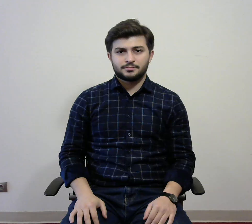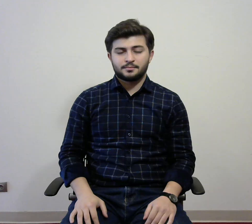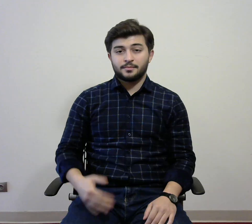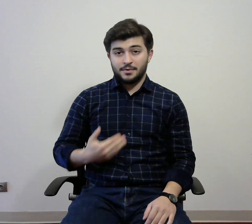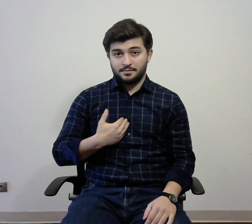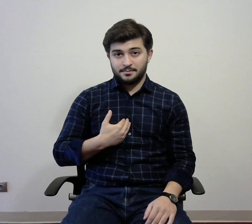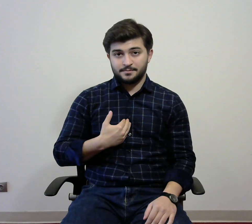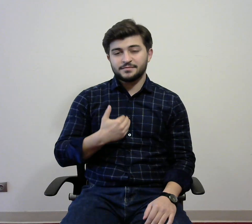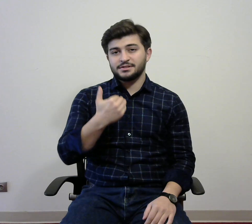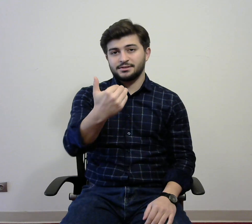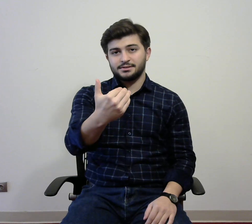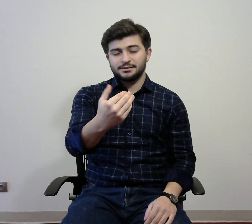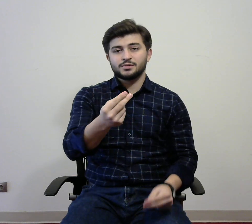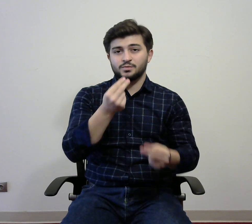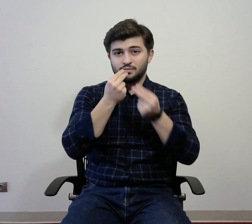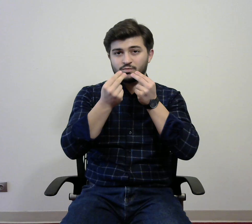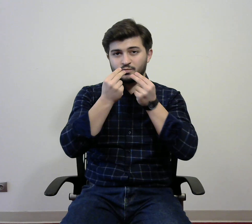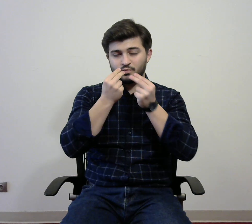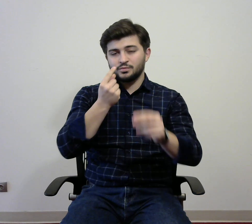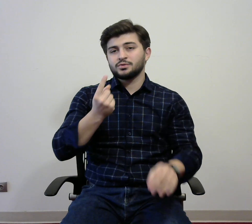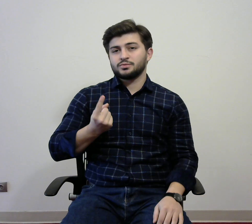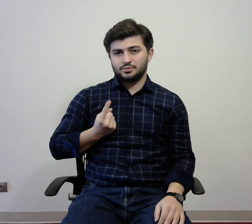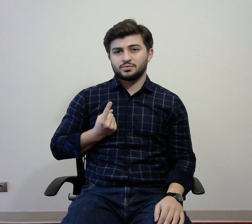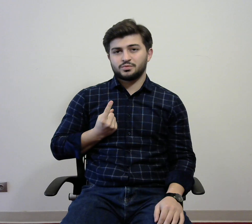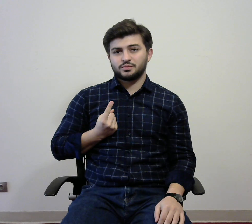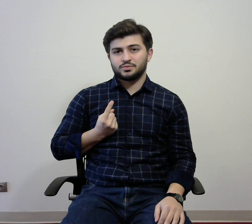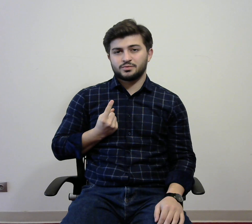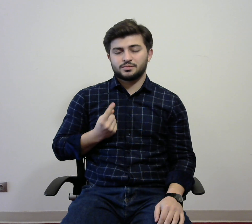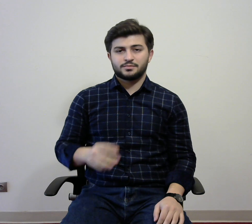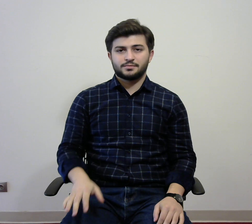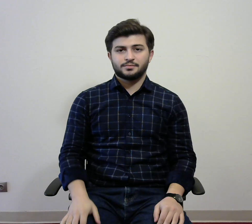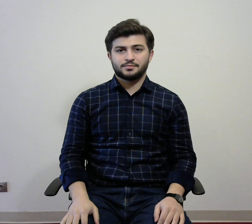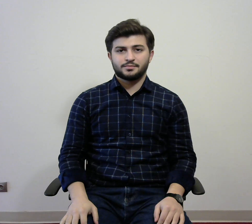Mən sizi naharda gözləyəcəm